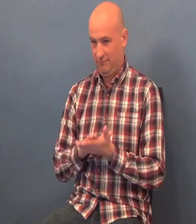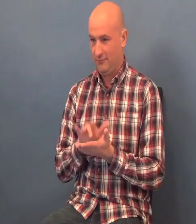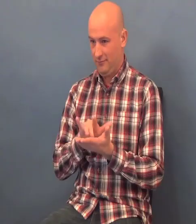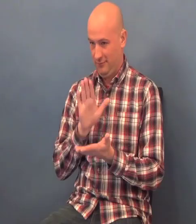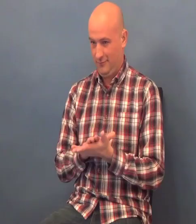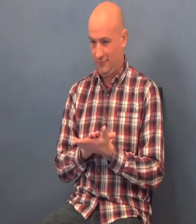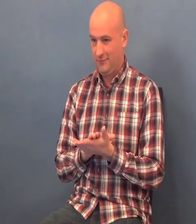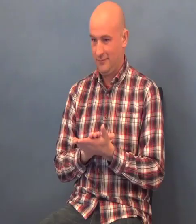Zapisać się?